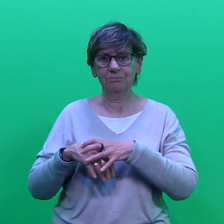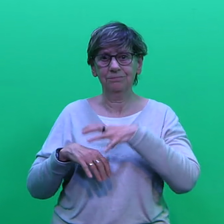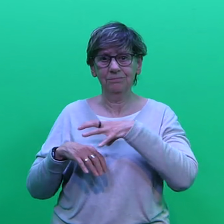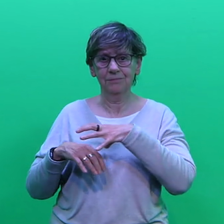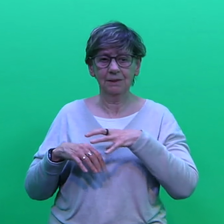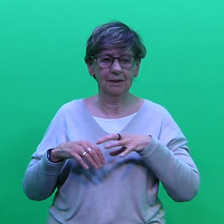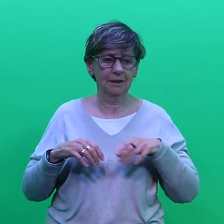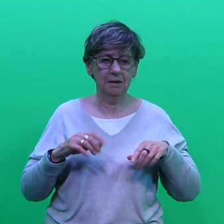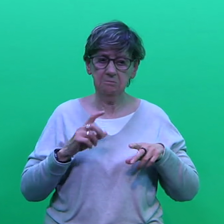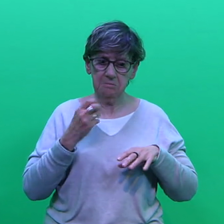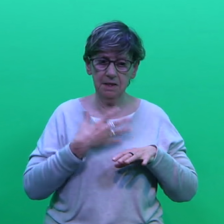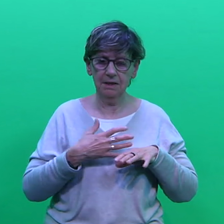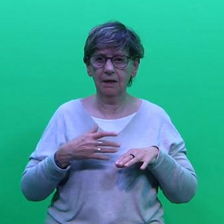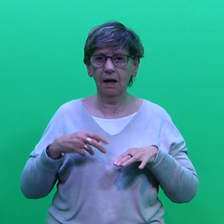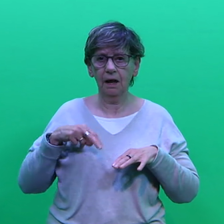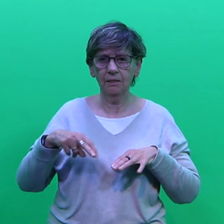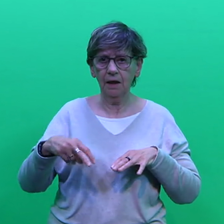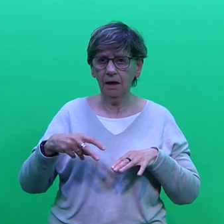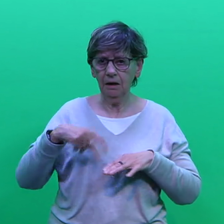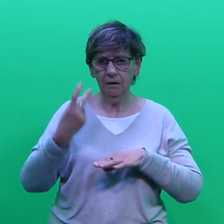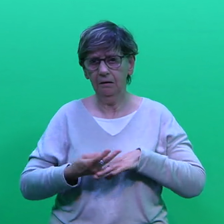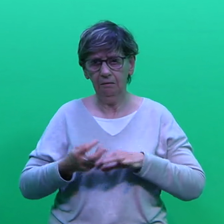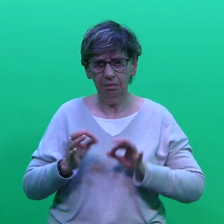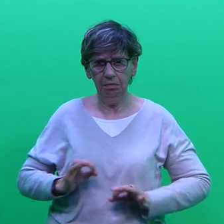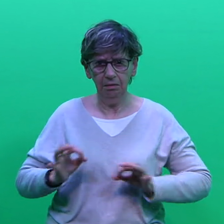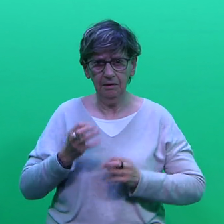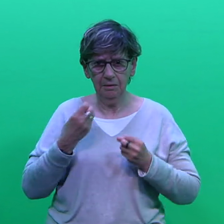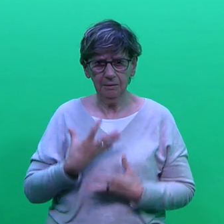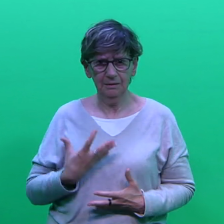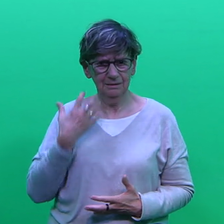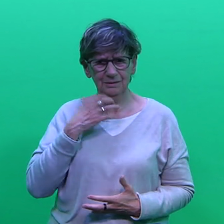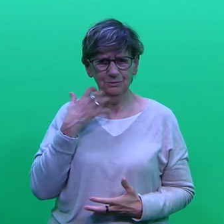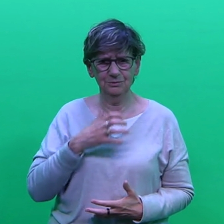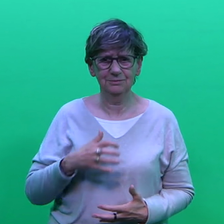Té una mà inflada, l'altra bé. Camina bé, sense caure, és estrany.